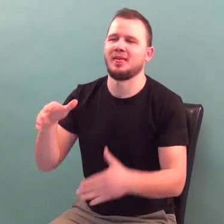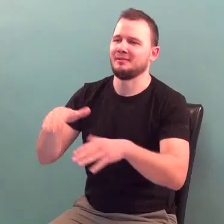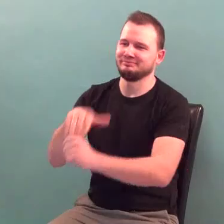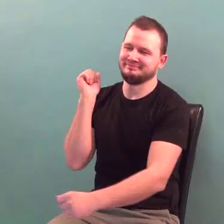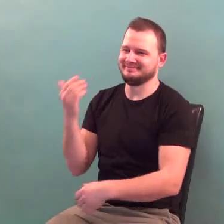Kot wycofuje się.